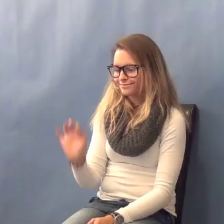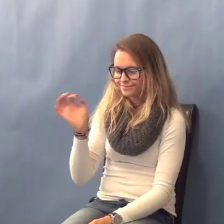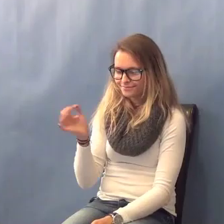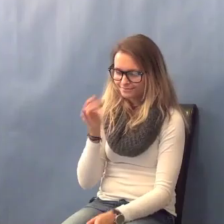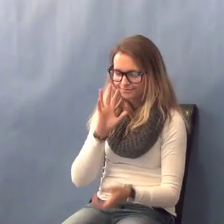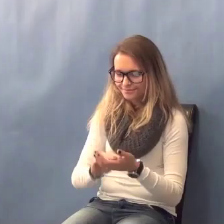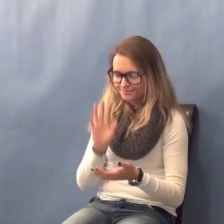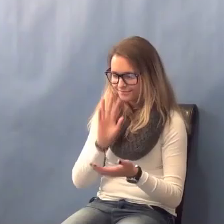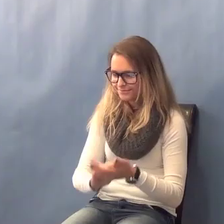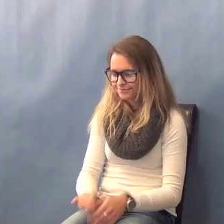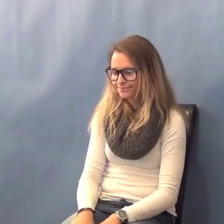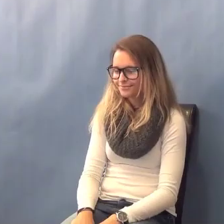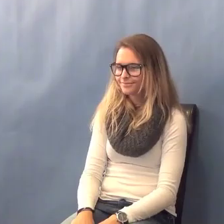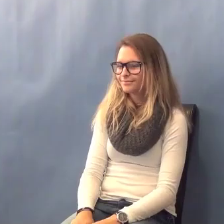Dobrze, powtórzę.